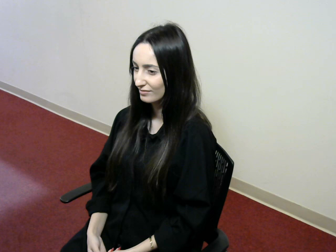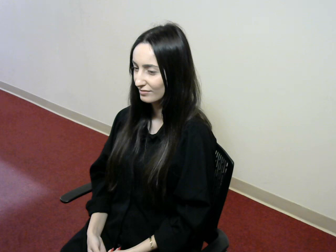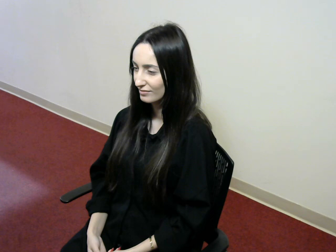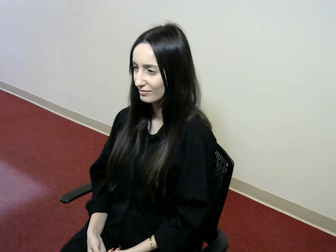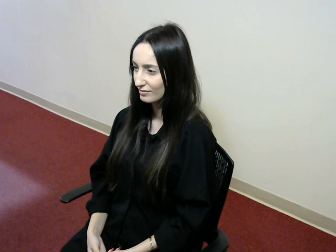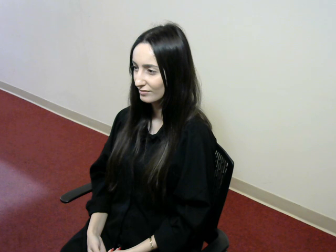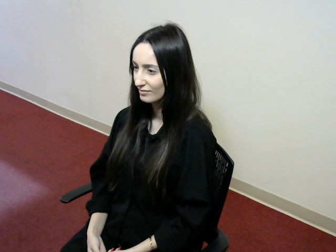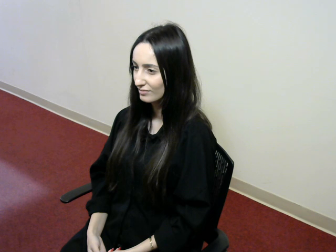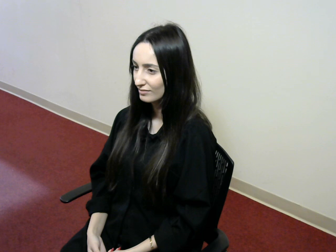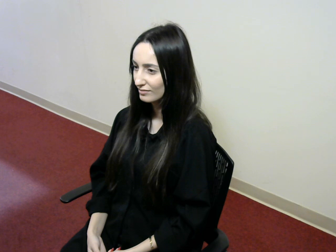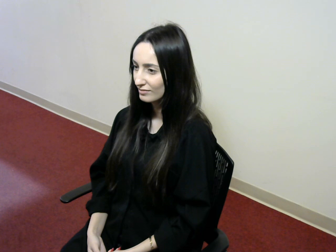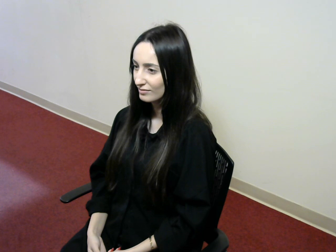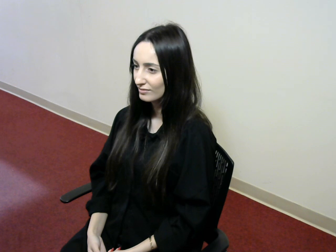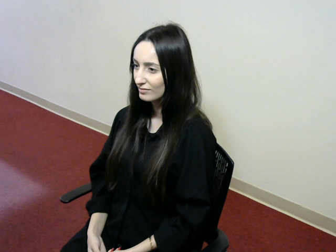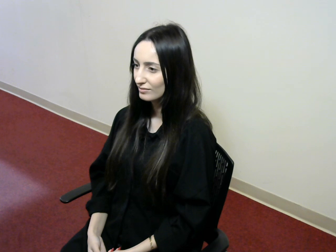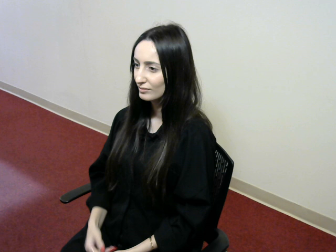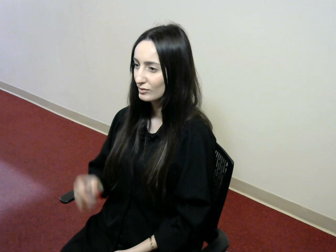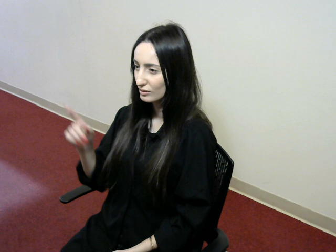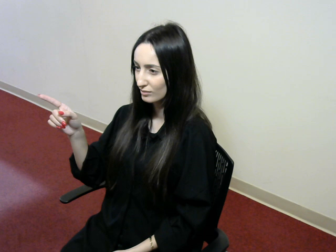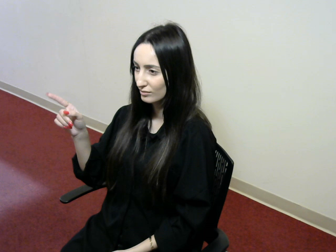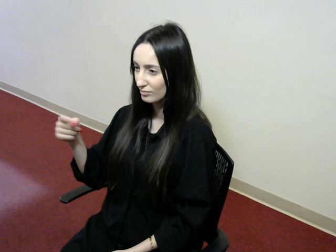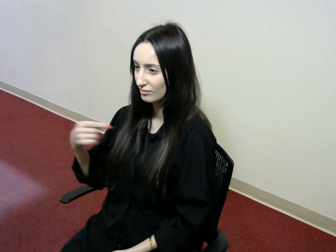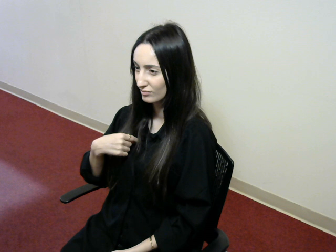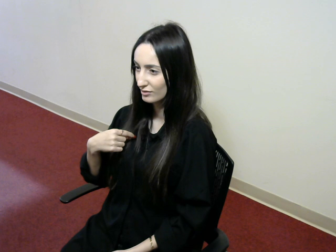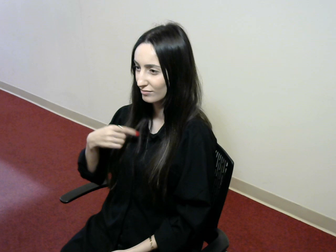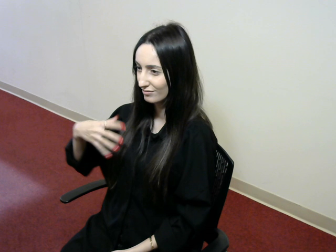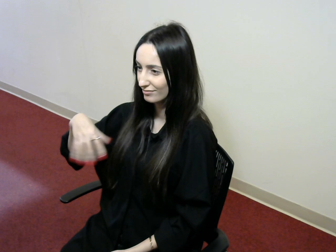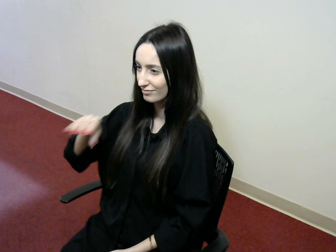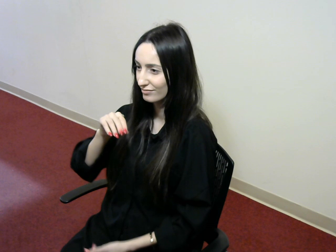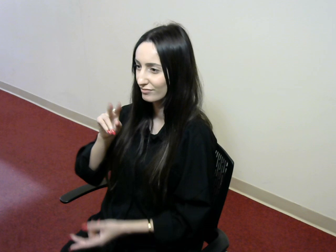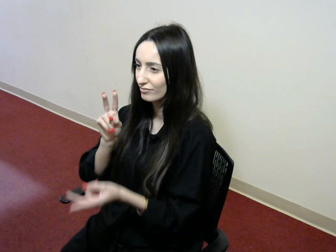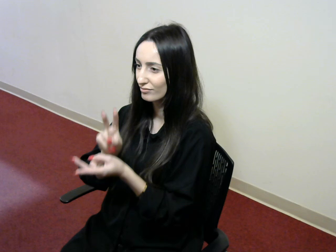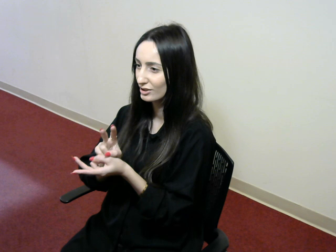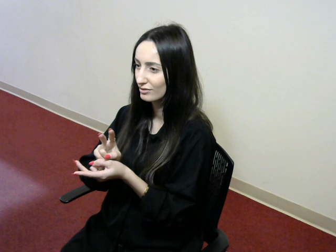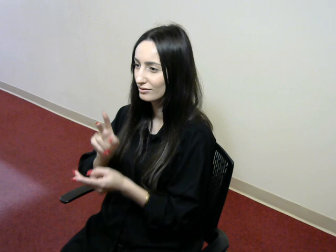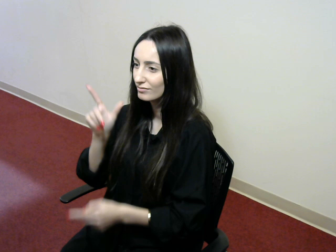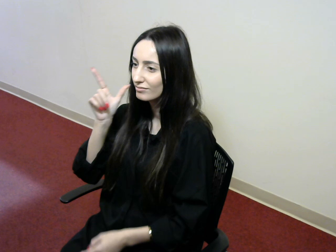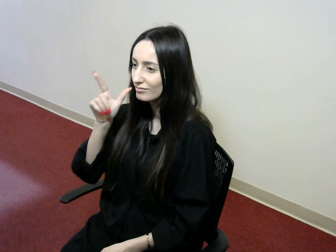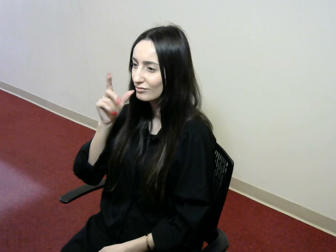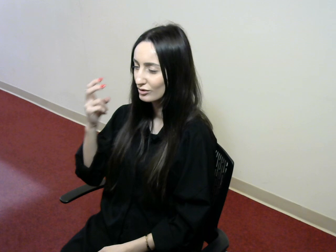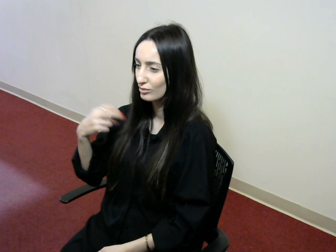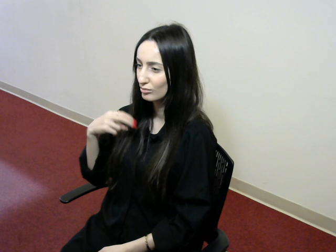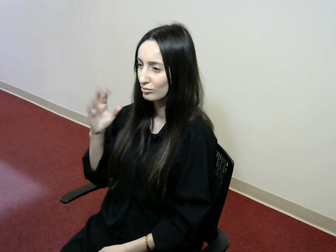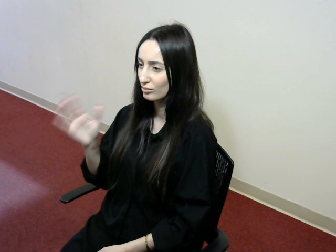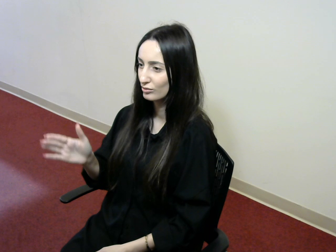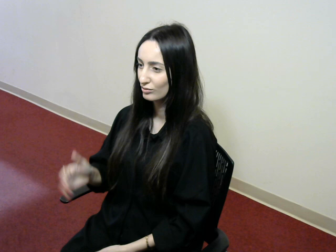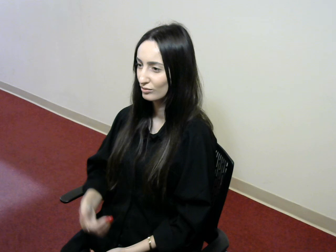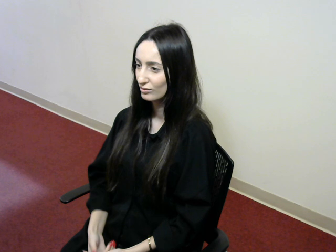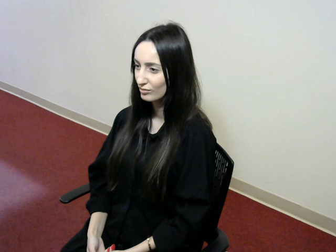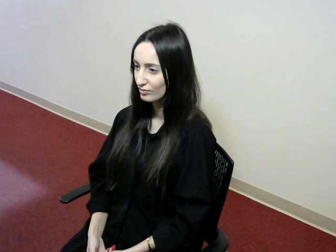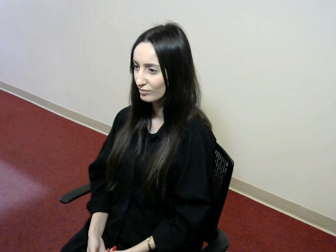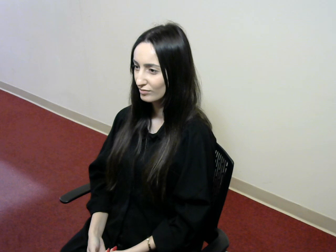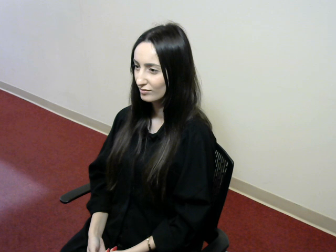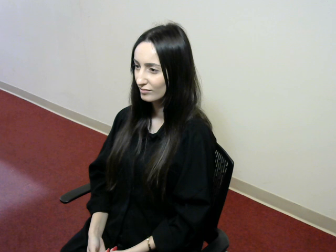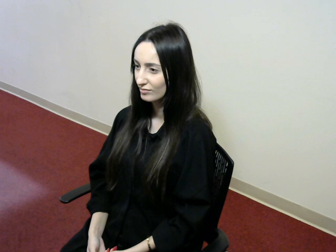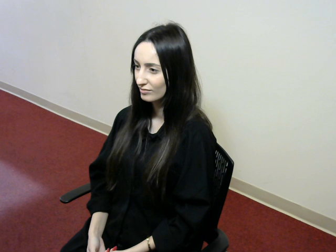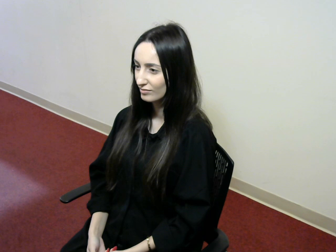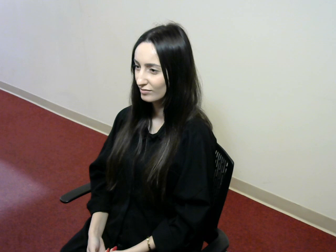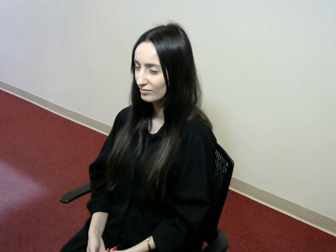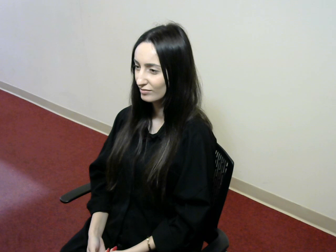O, bizi görməyə birisigün gələcək